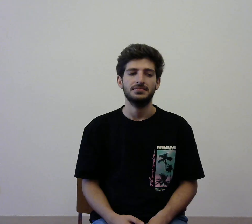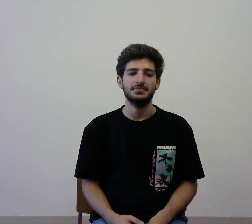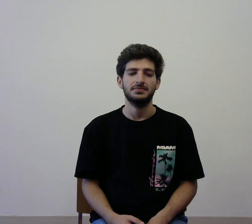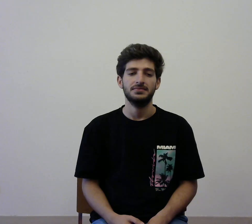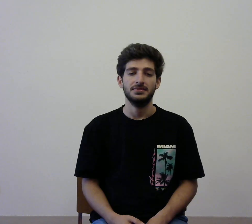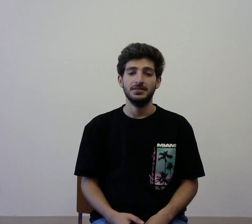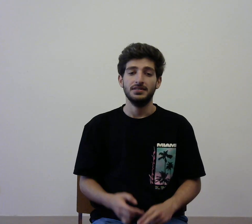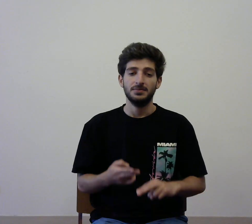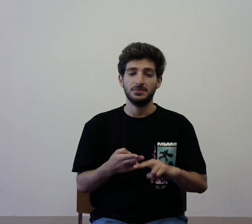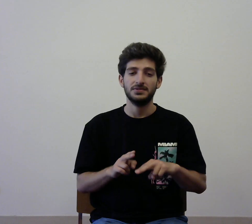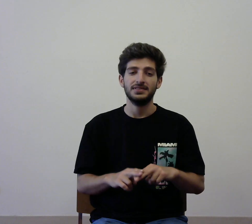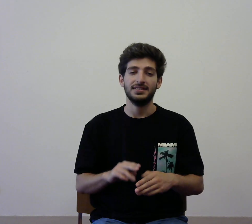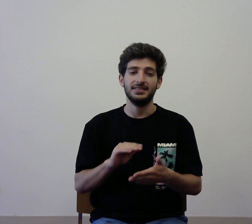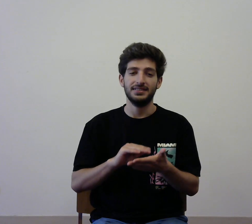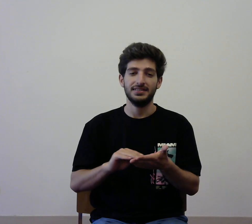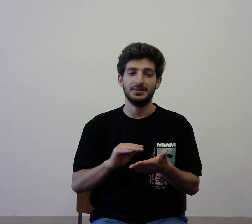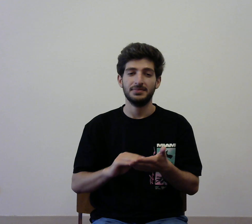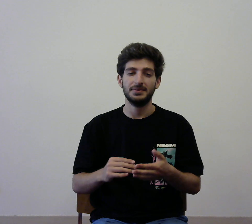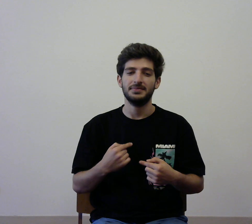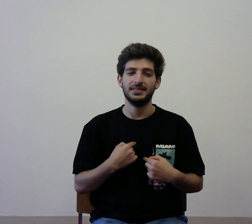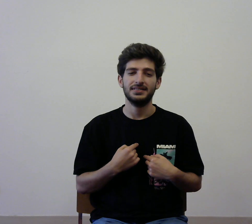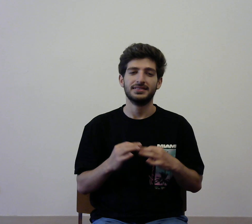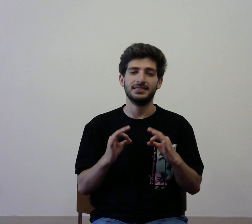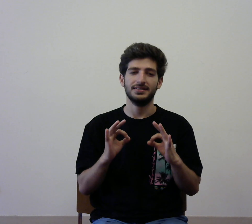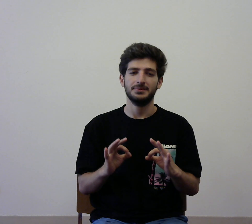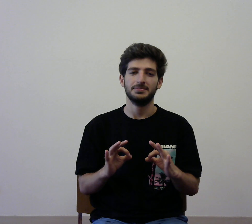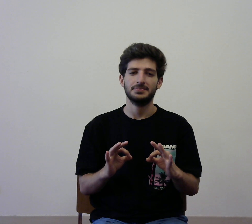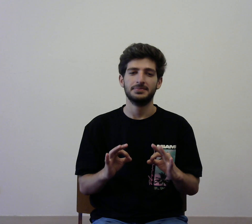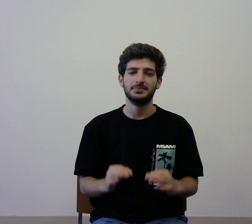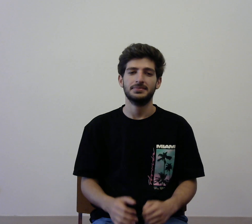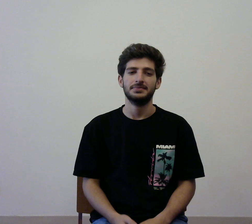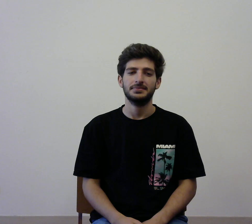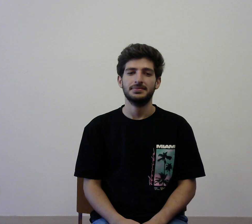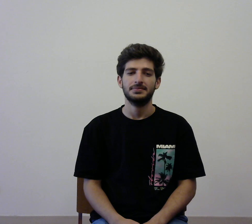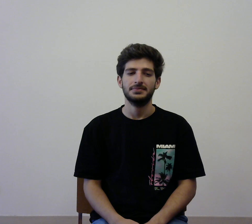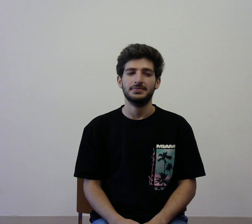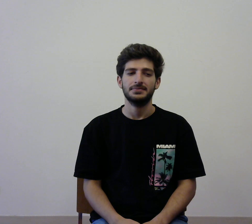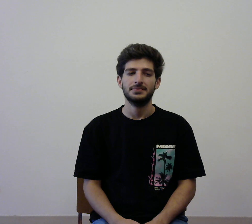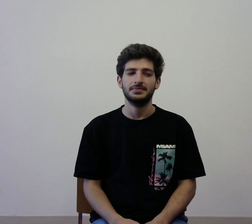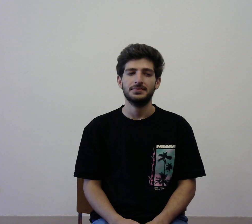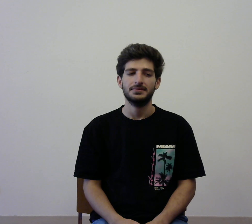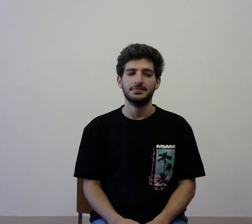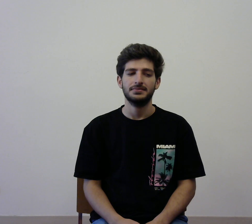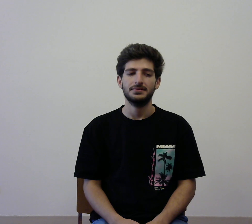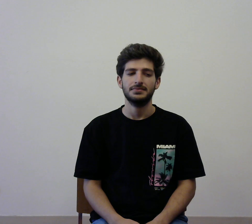Bu yazılar mənə aiddir